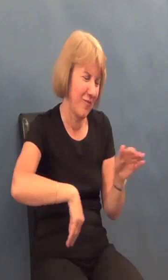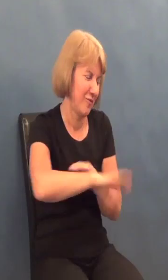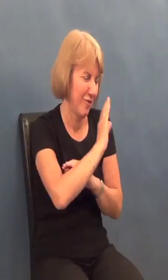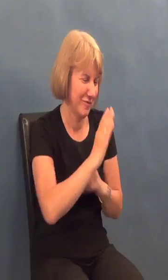Już.